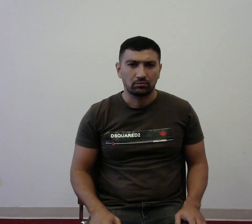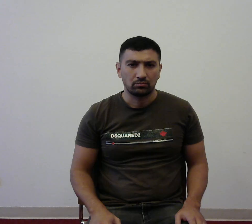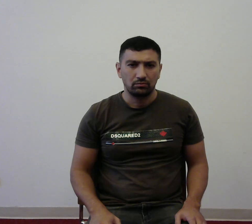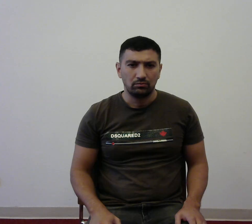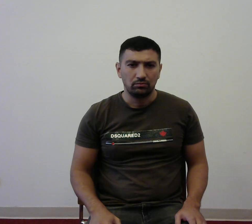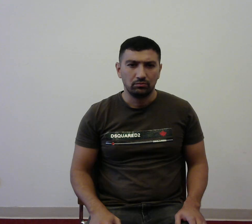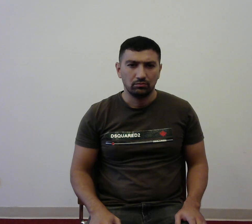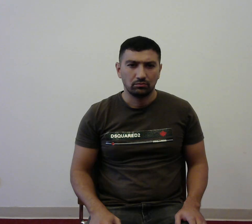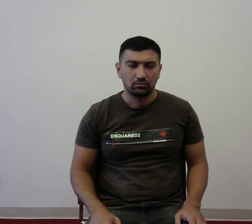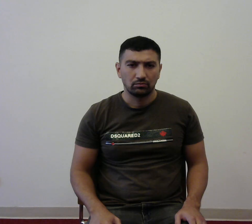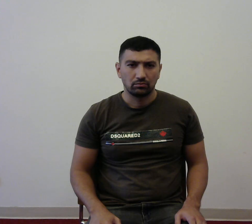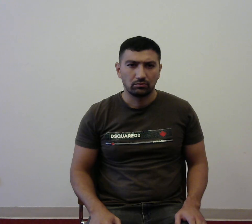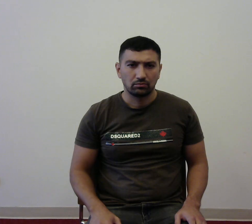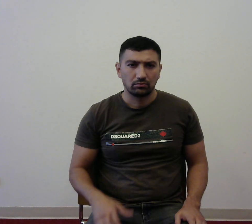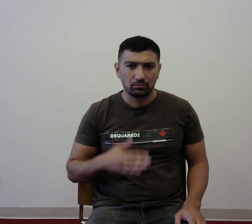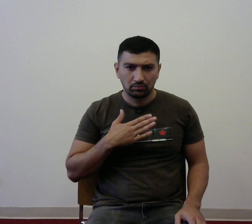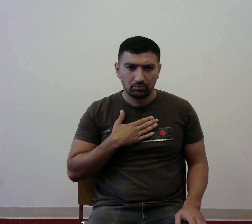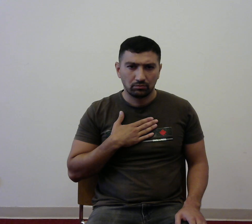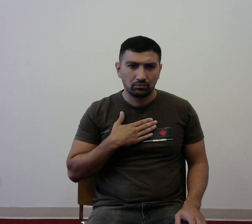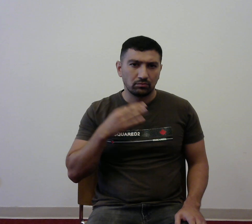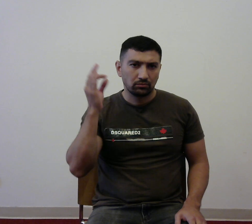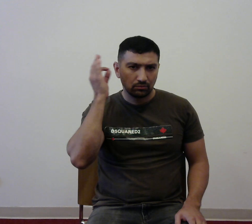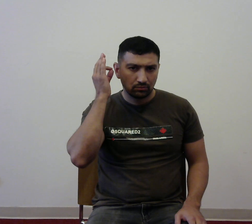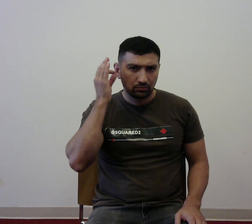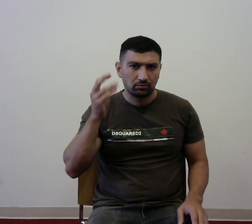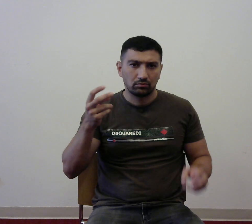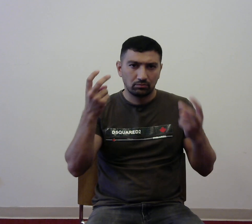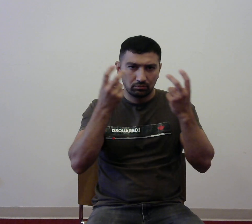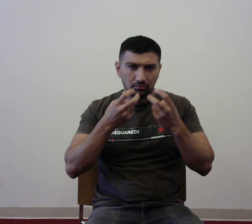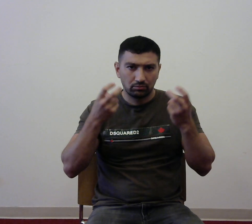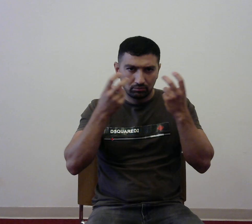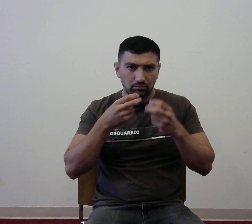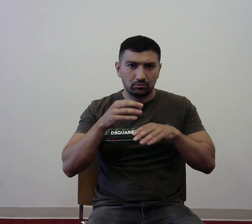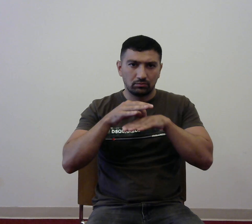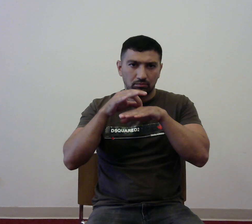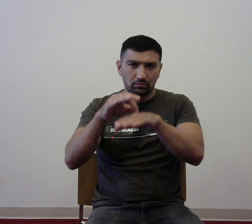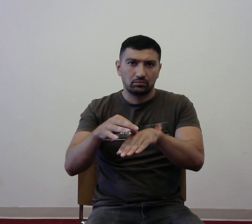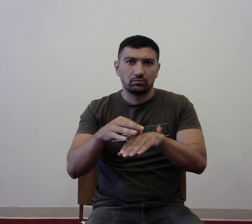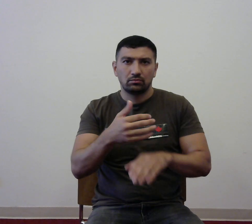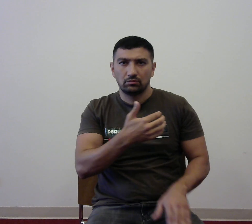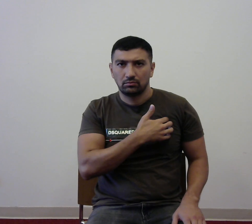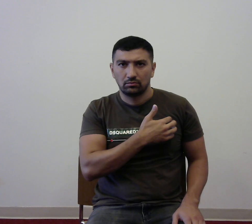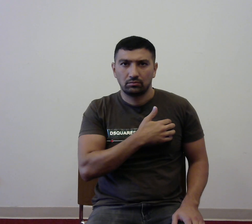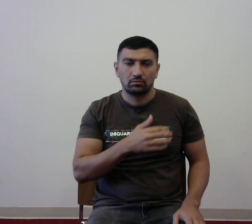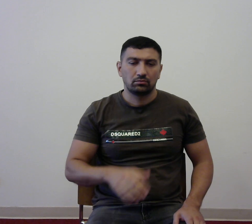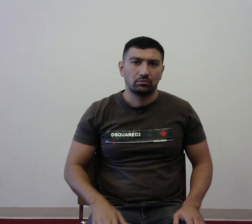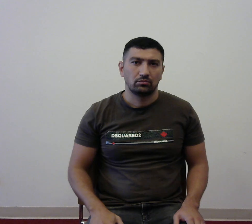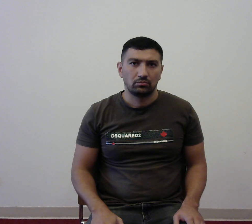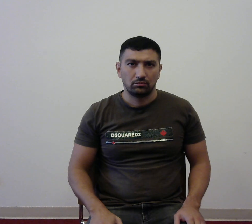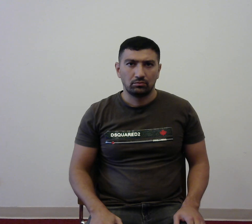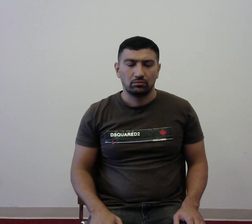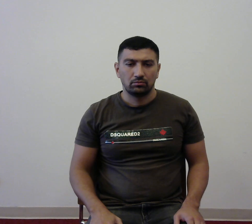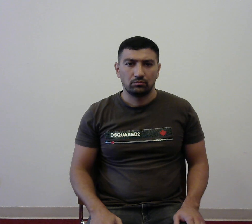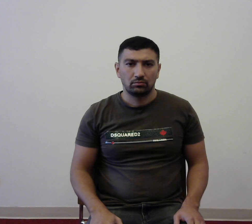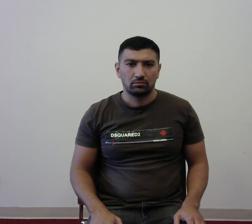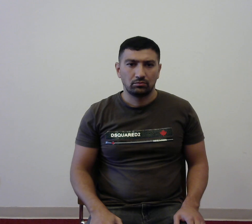Mən həkim müayinəsindən keçmək istəyirəm